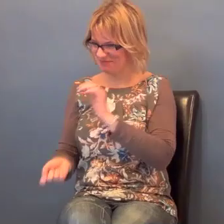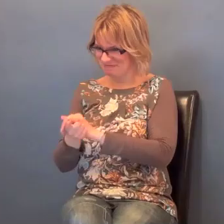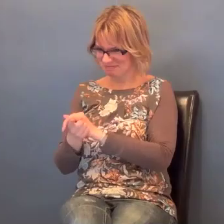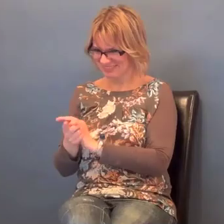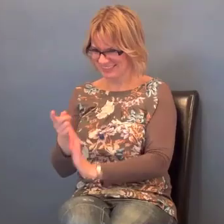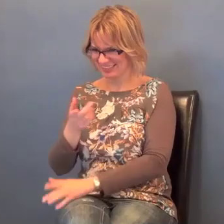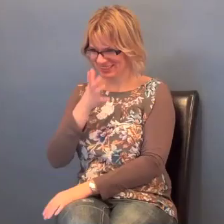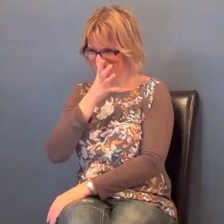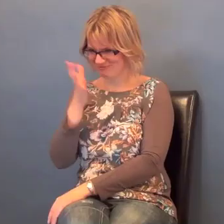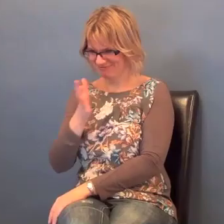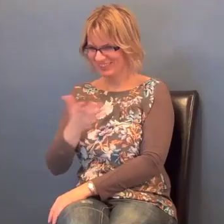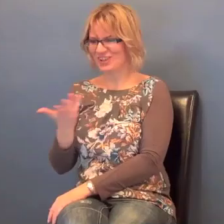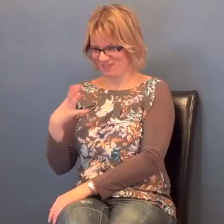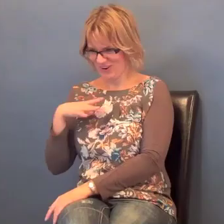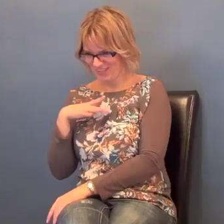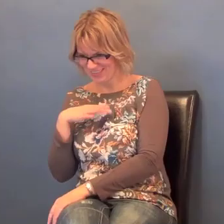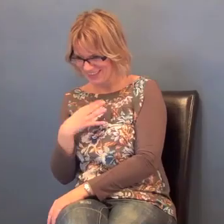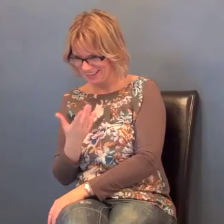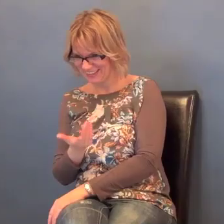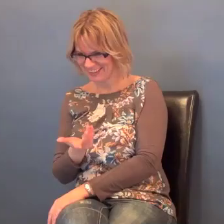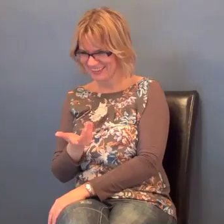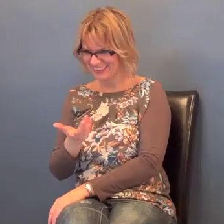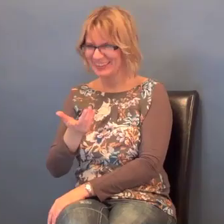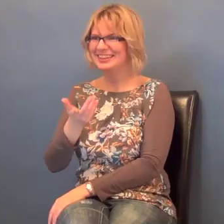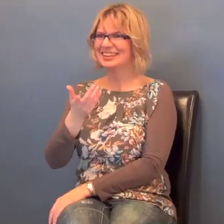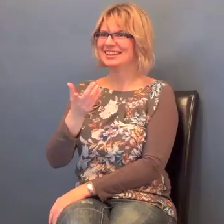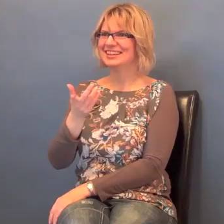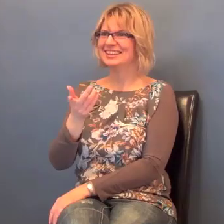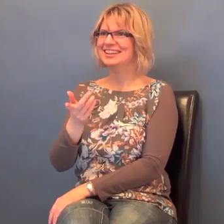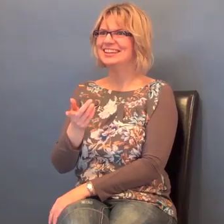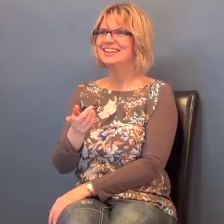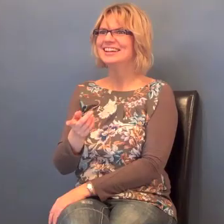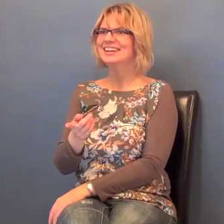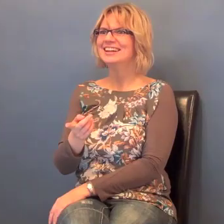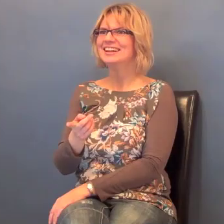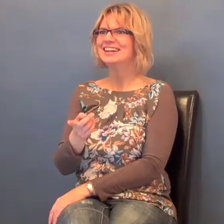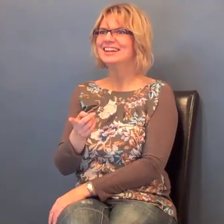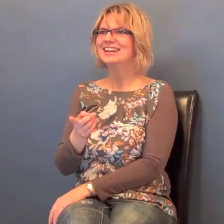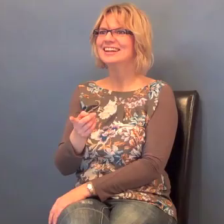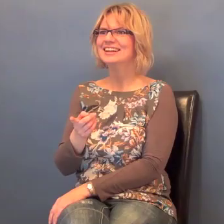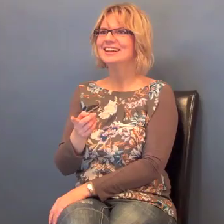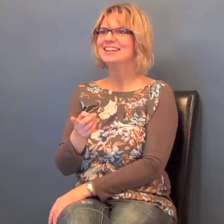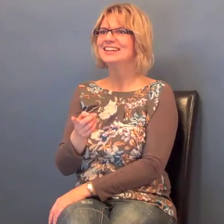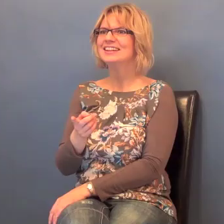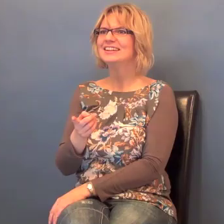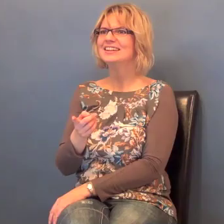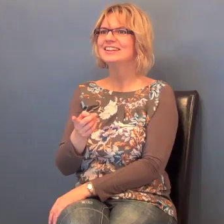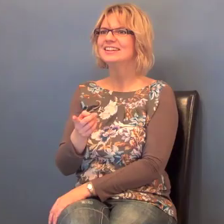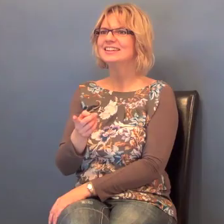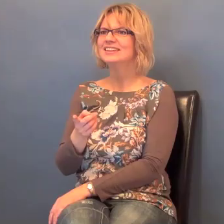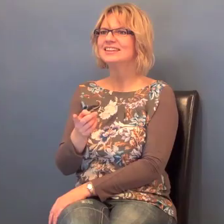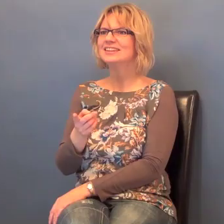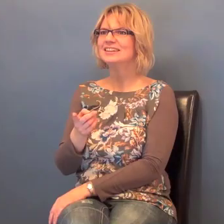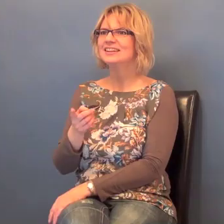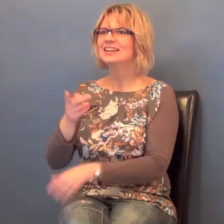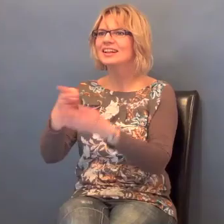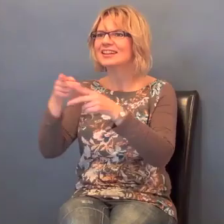Dziwny plan, a kiedy jest wolny termin?